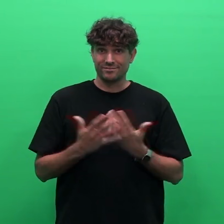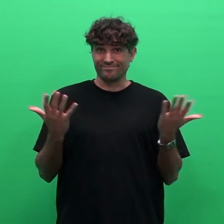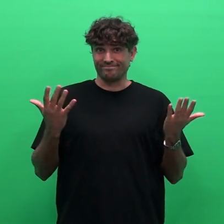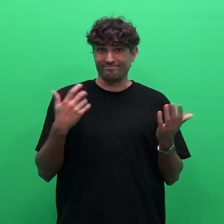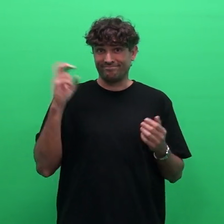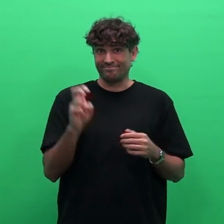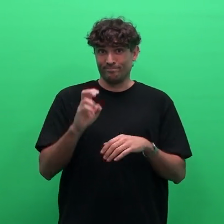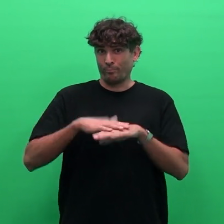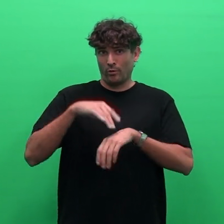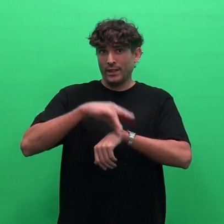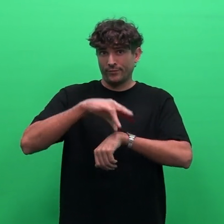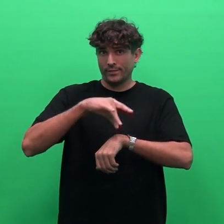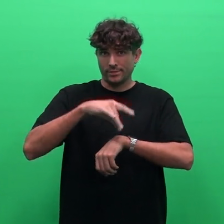Vinc perquè estic malalt.